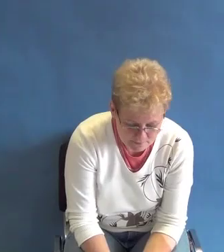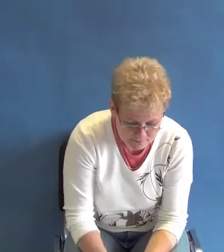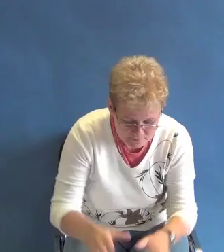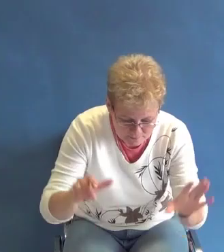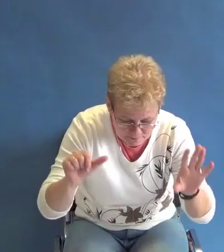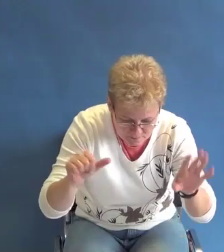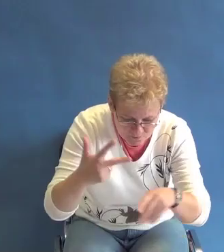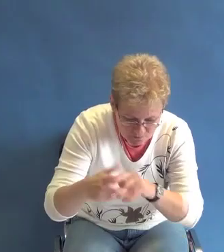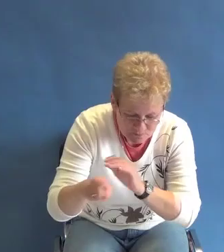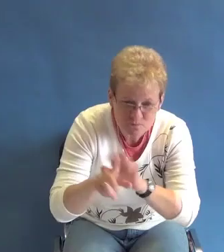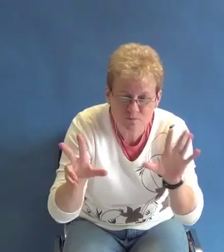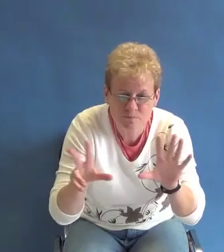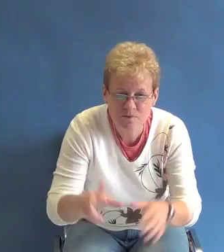Szósta trzydzieści do ósmej.